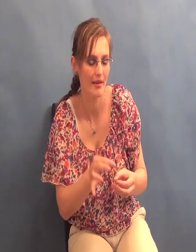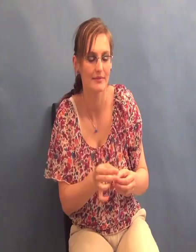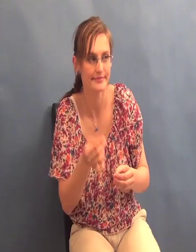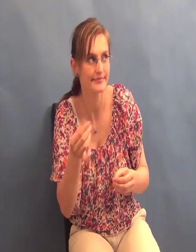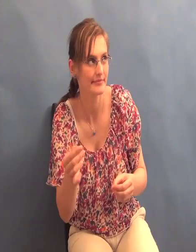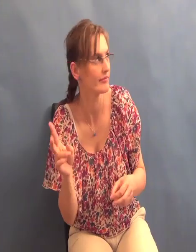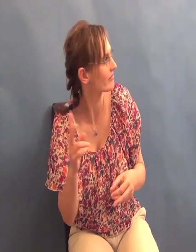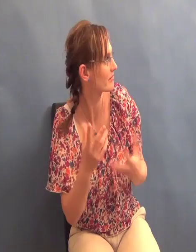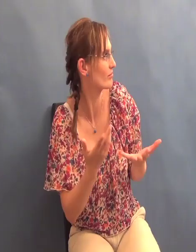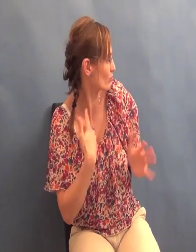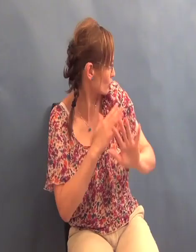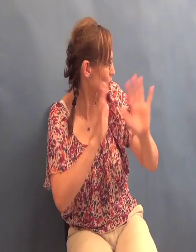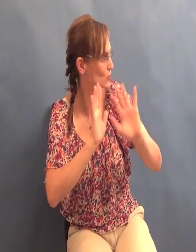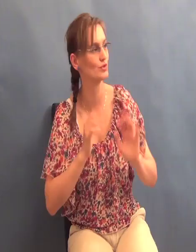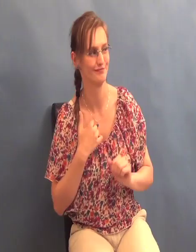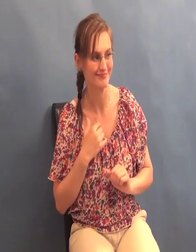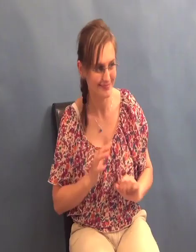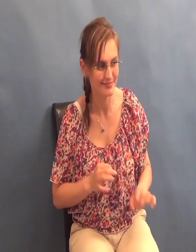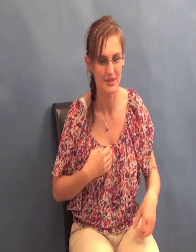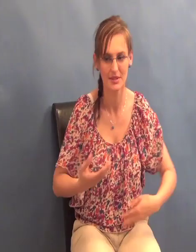Mówi policjantowi: "To już wszystko. Dobrze!" i odchodzi.